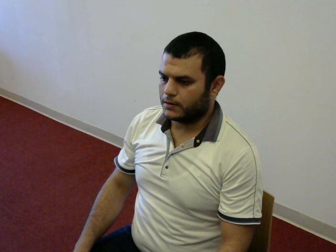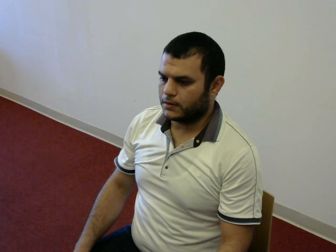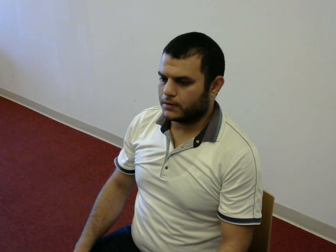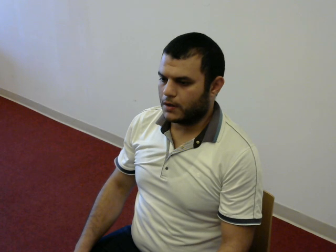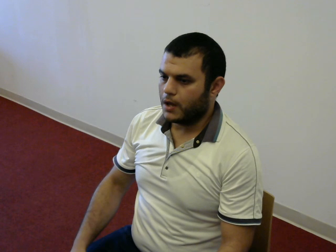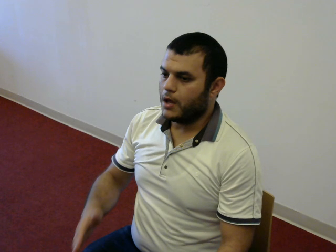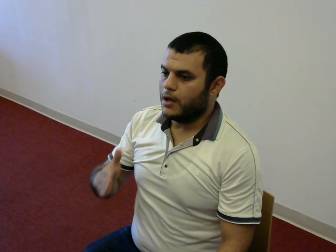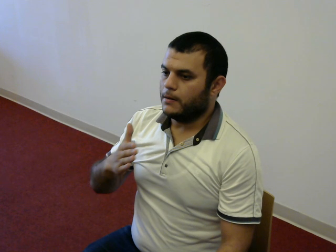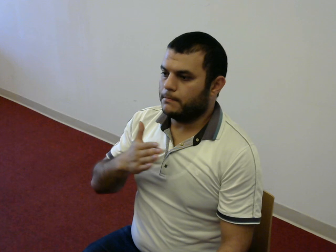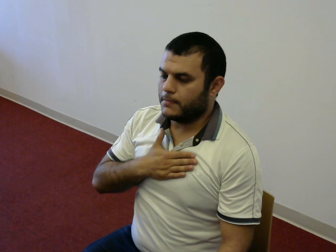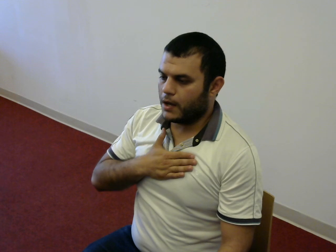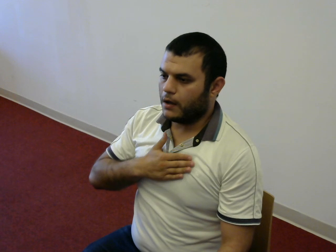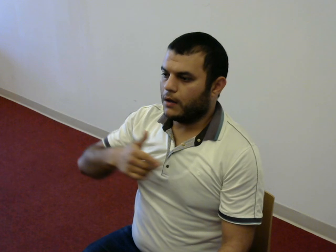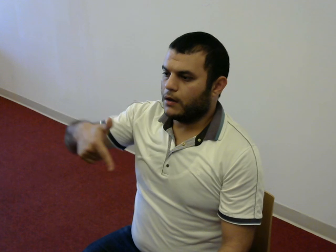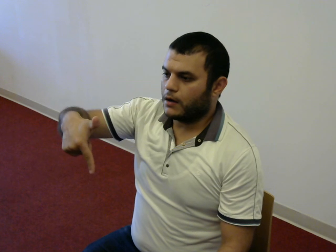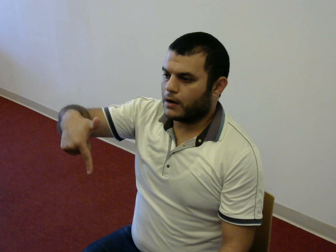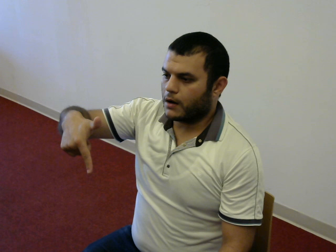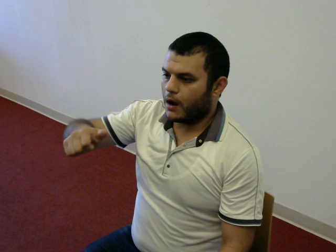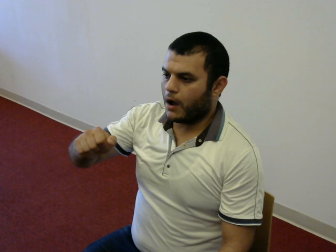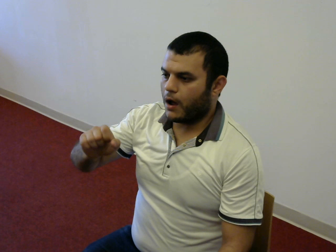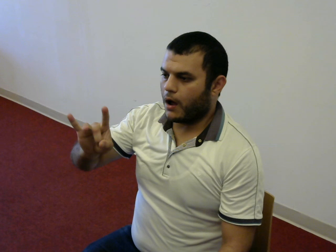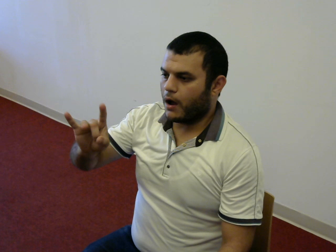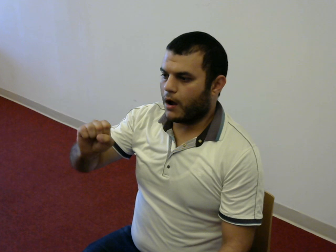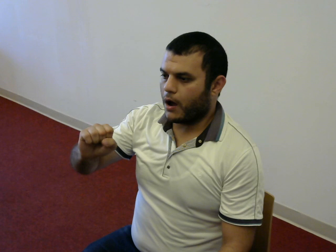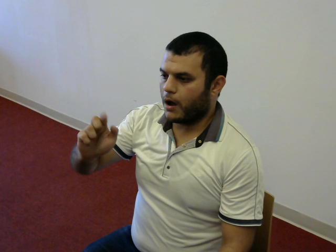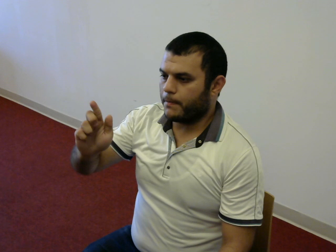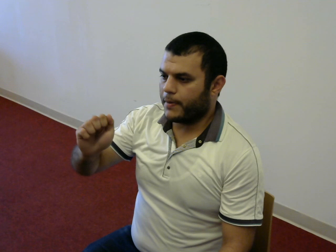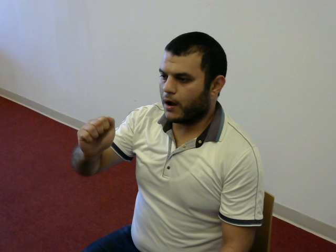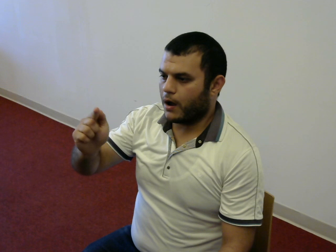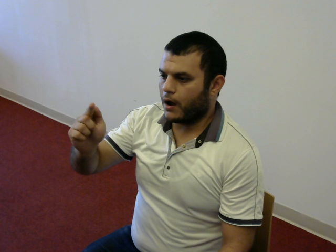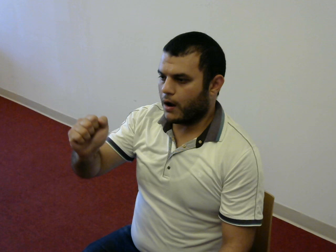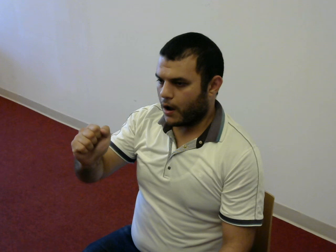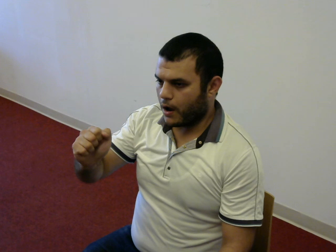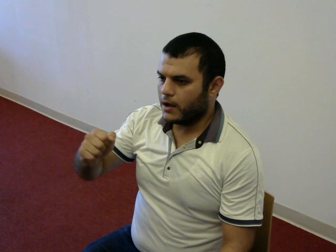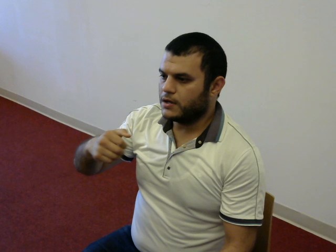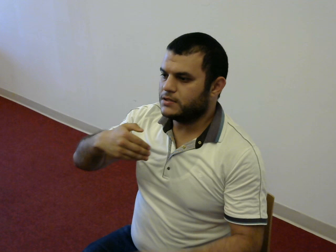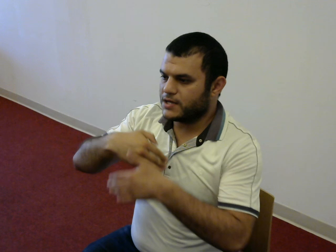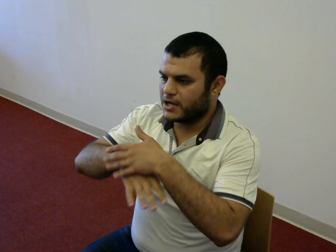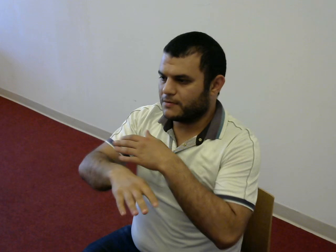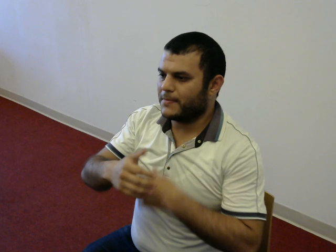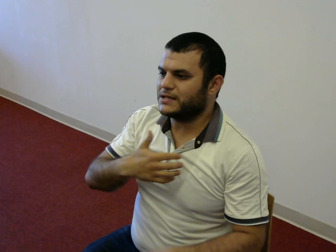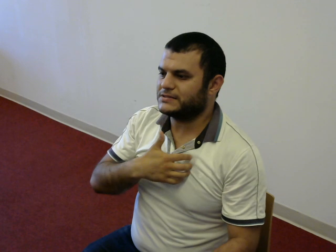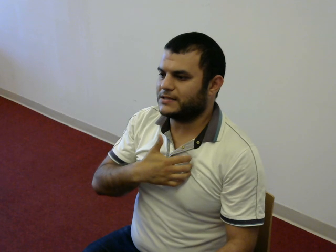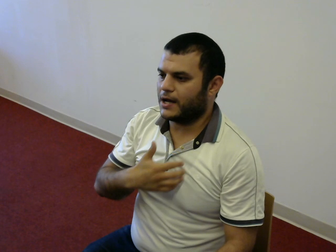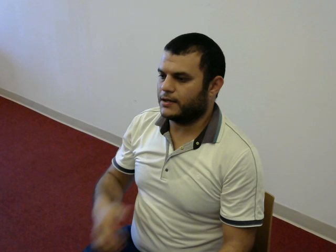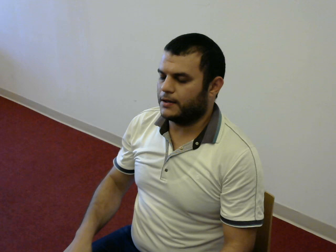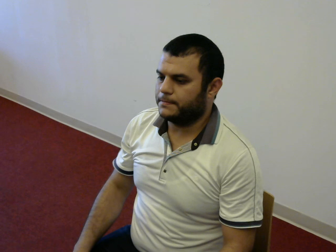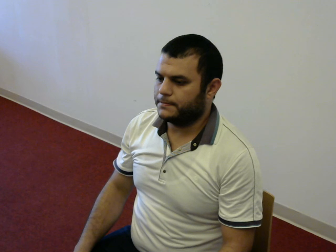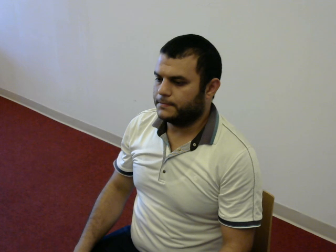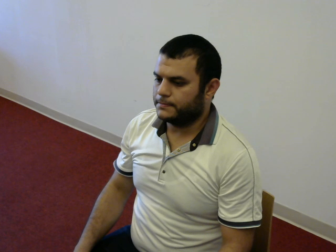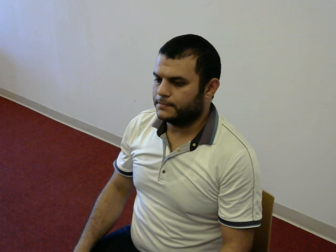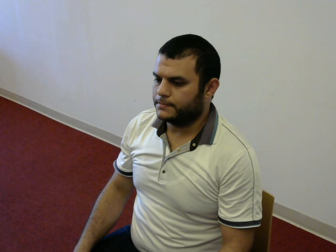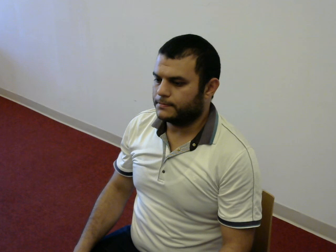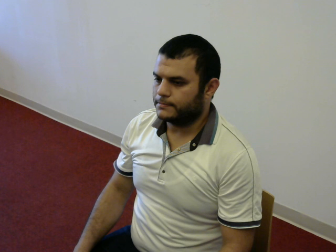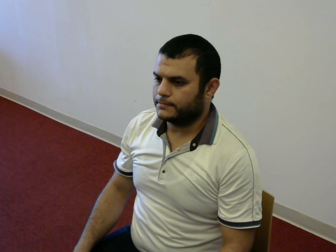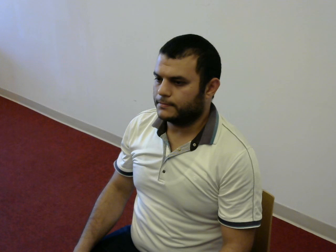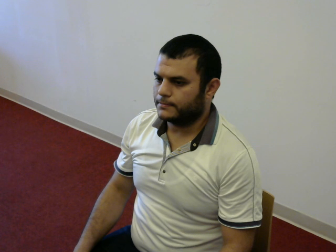Mən Qarabağa getmək istəyirəm